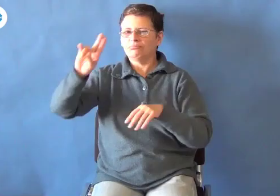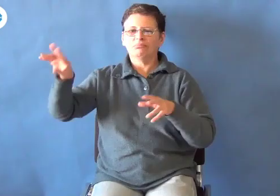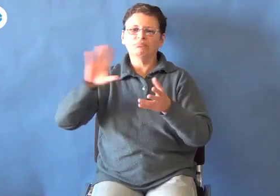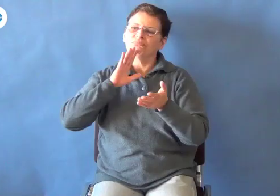Jest skreślone.